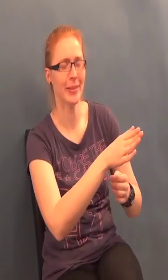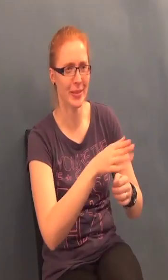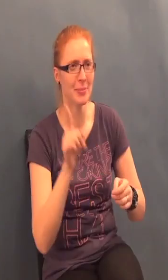Dobrze, dobrze.